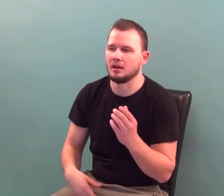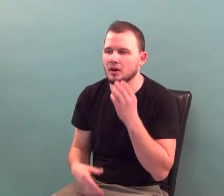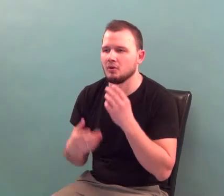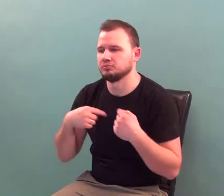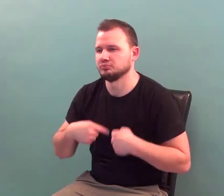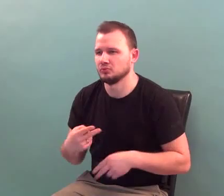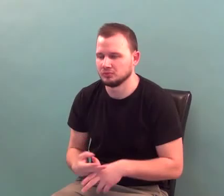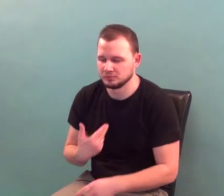Więc można się rozchorować.